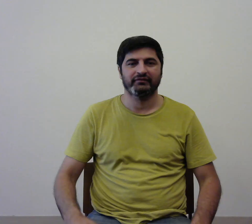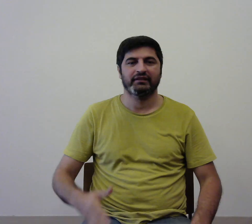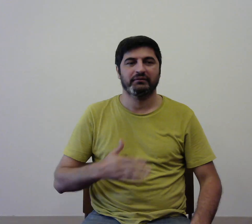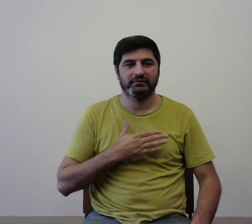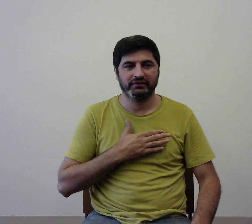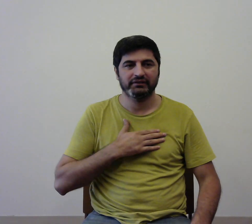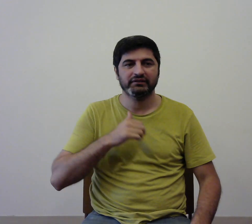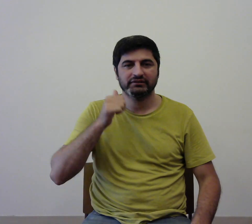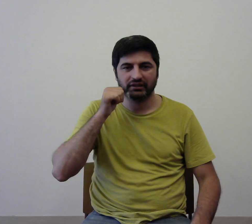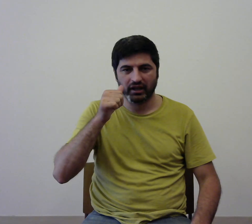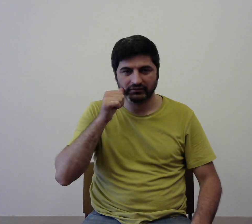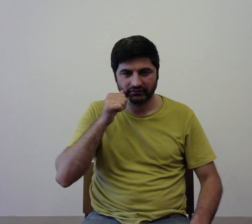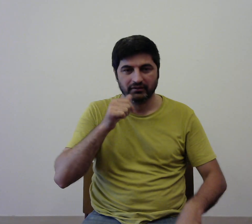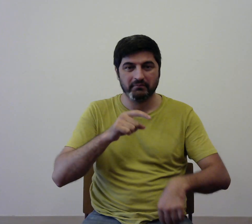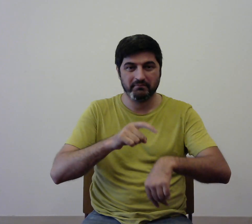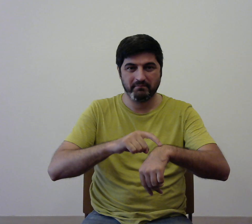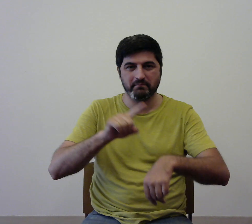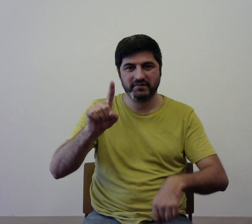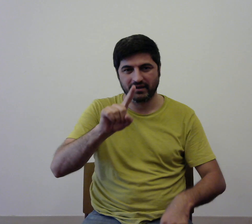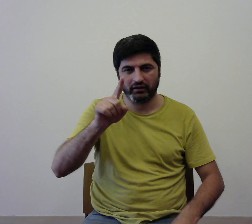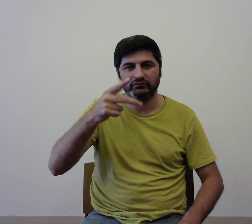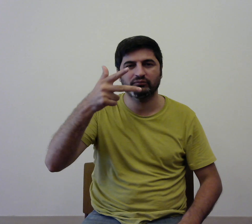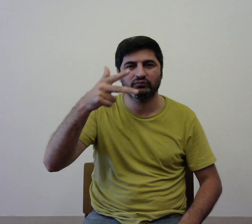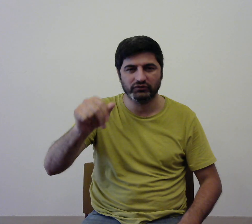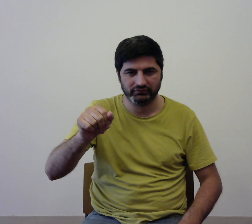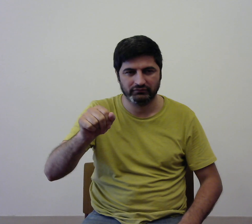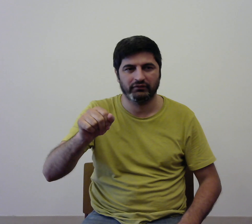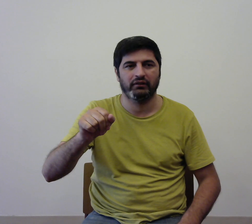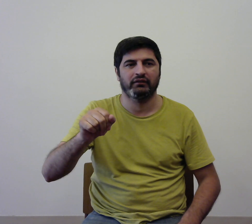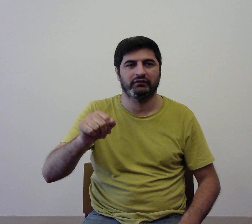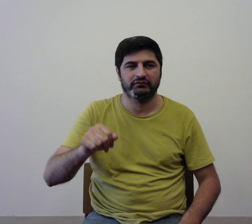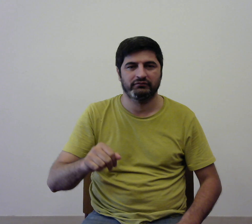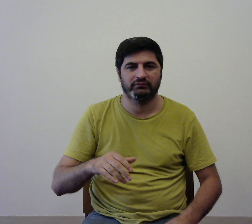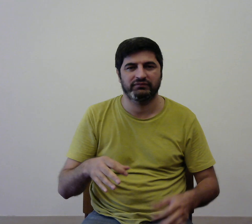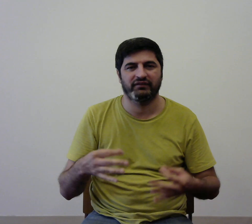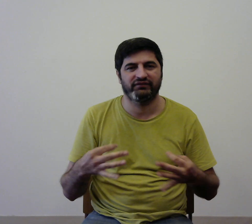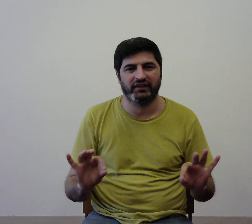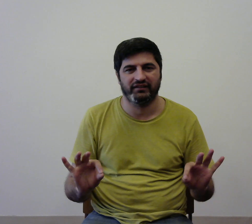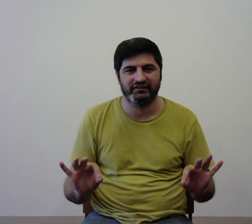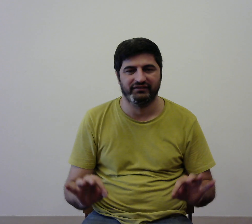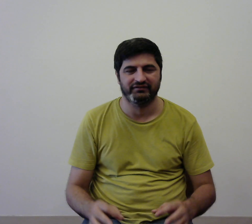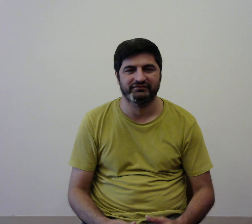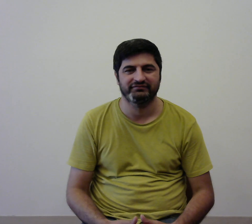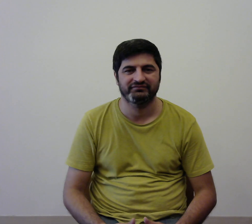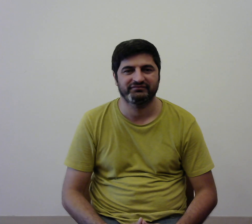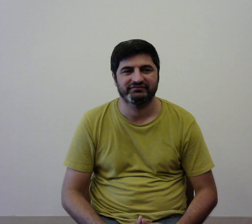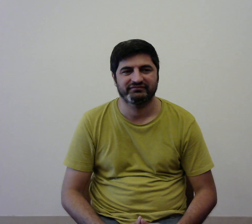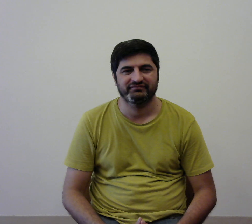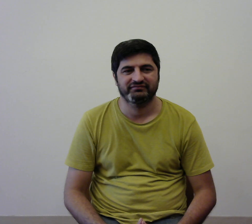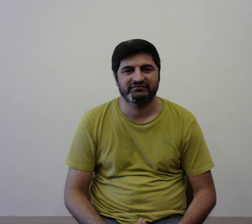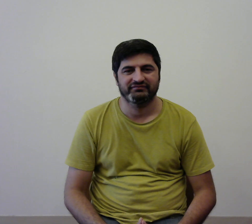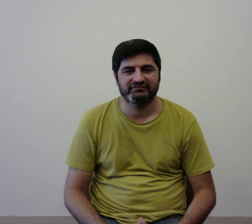Mən sabah saat birin yarısı boşam